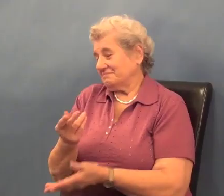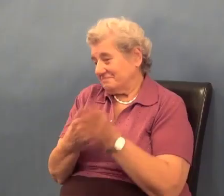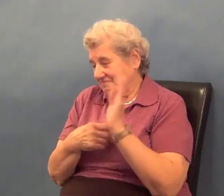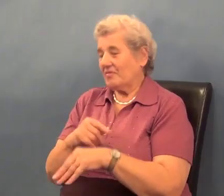Dobra.